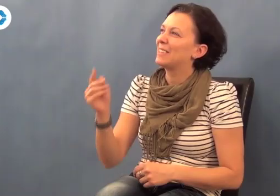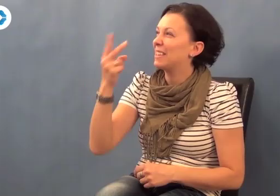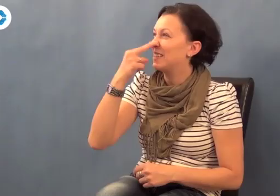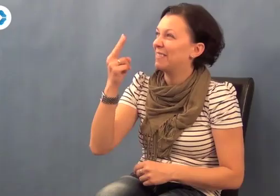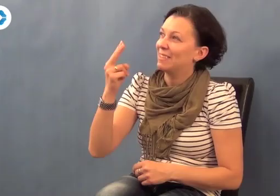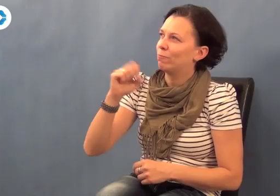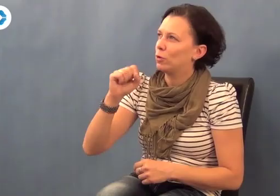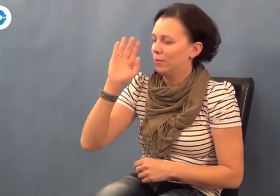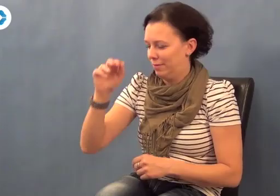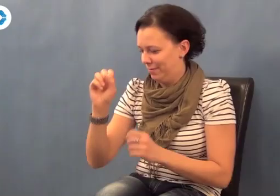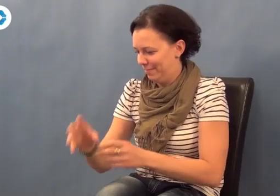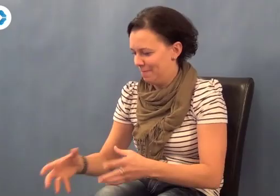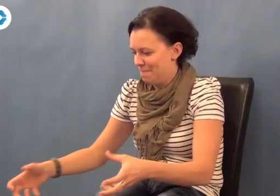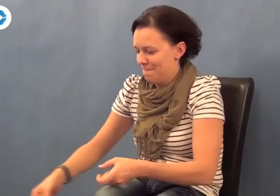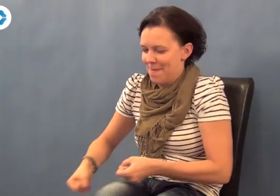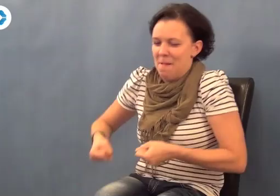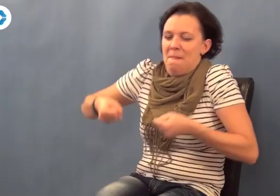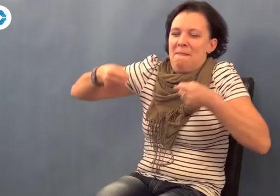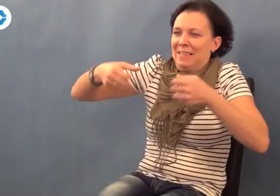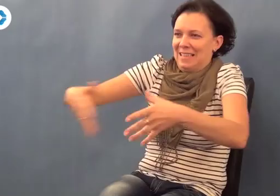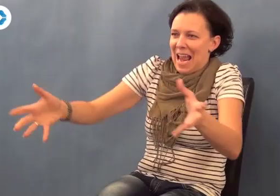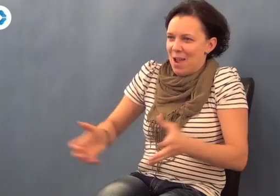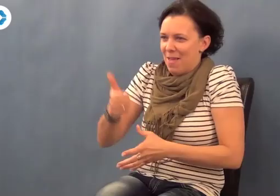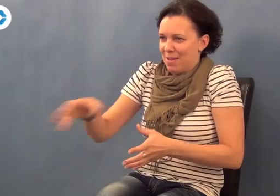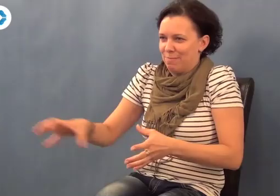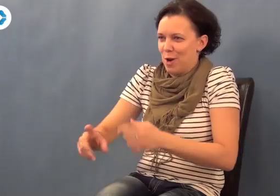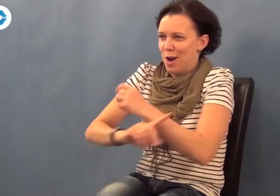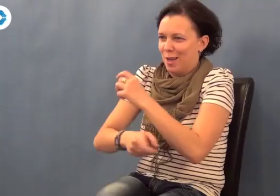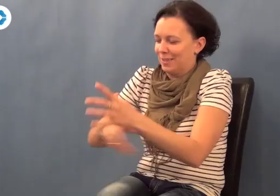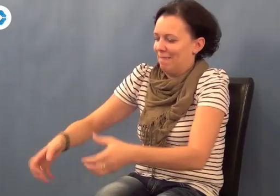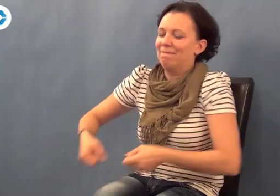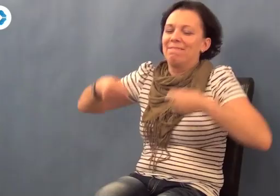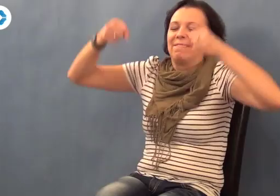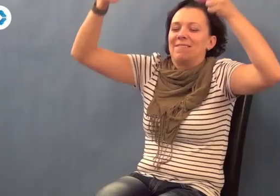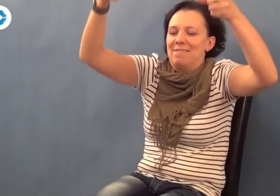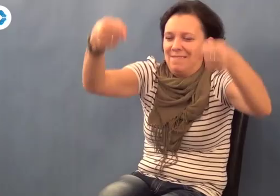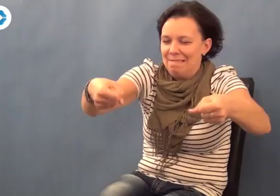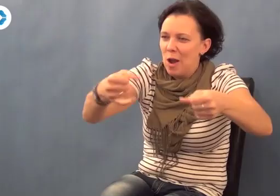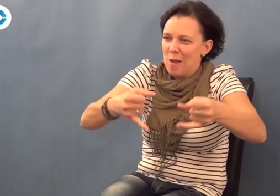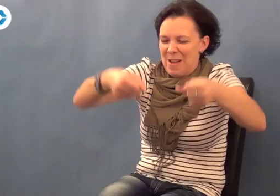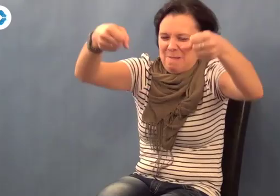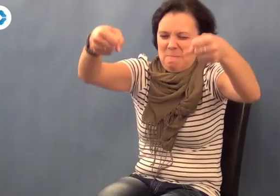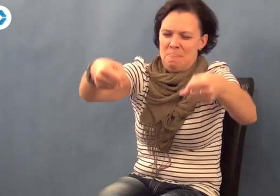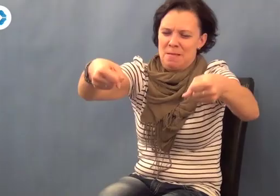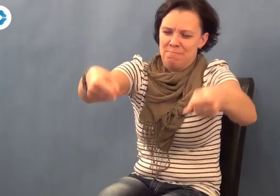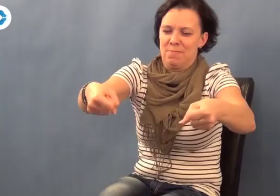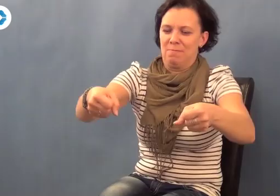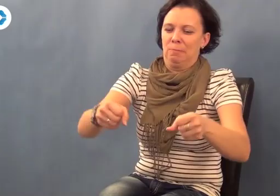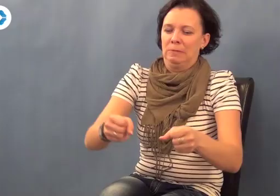Patrzy w górę, wykorzysta okazję, dobra odkłada gruszkę, bierze i podnosi jeden pełny kosz, kradnie go i stawia rower.